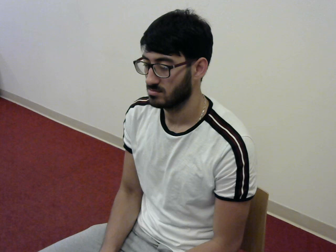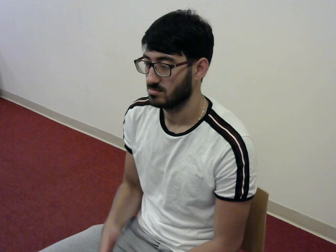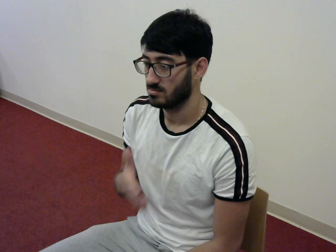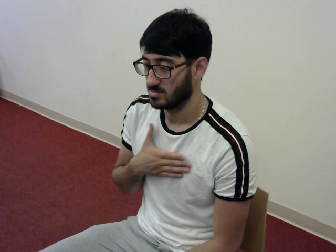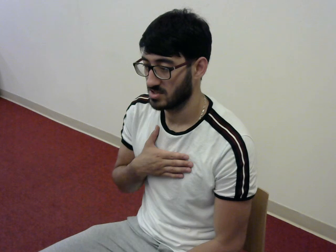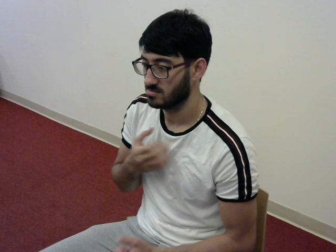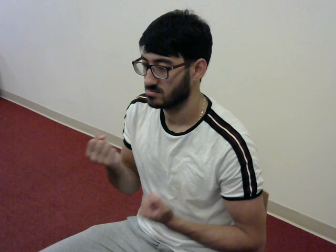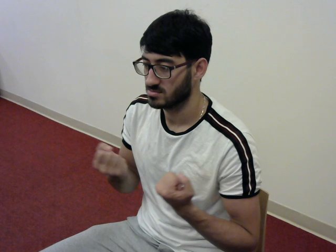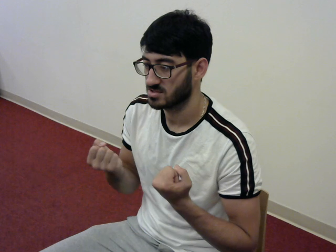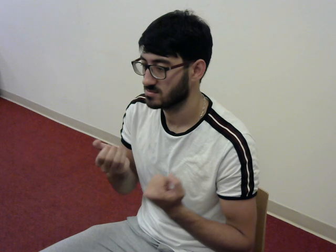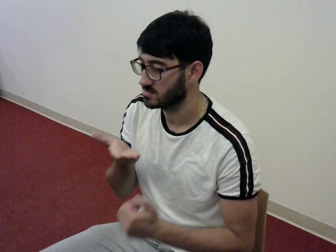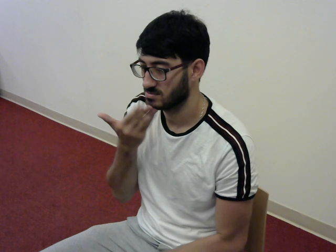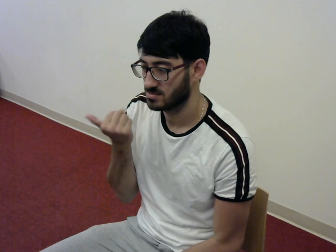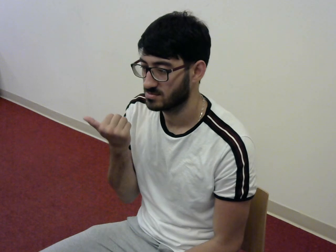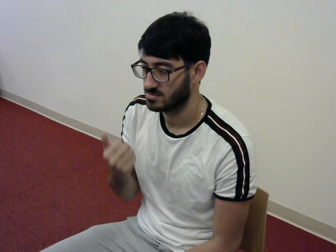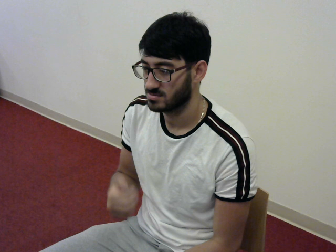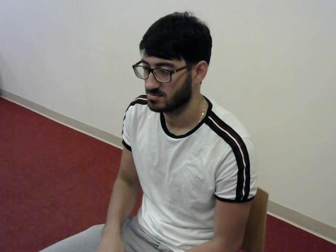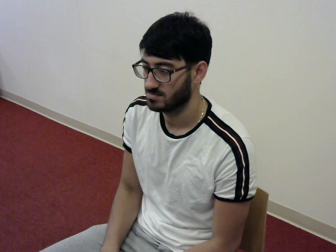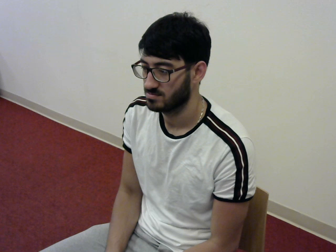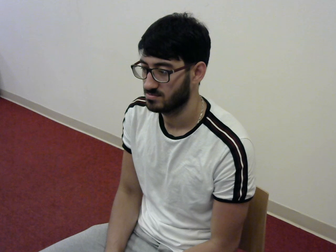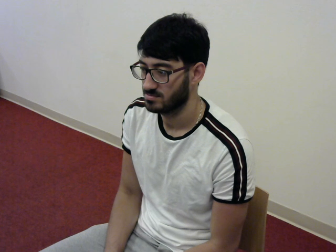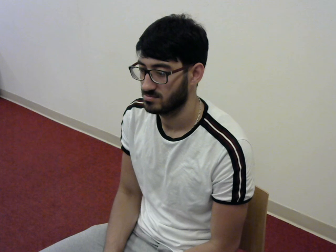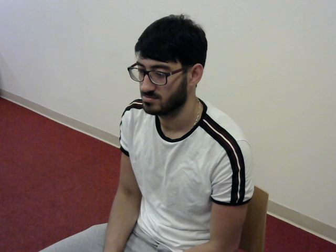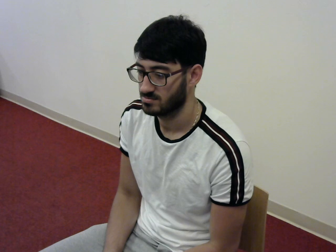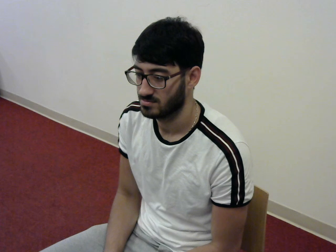Mənim avtomobilim yoxdur